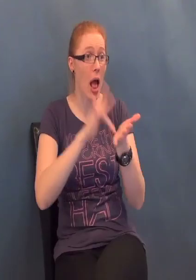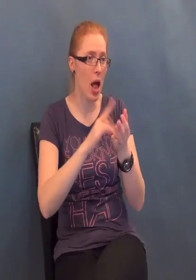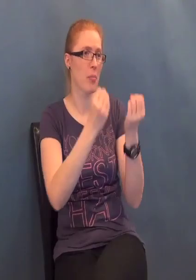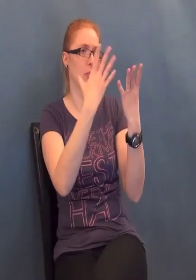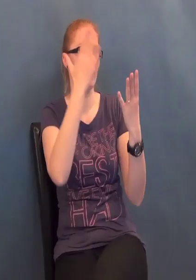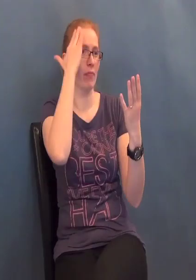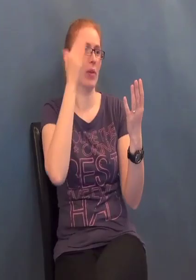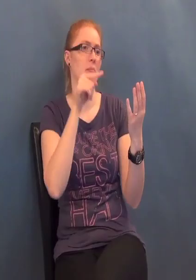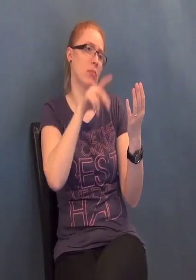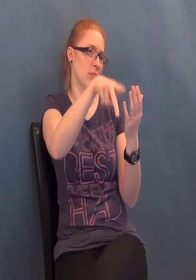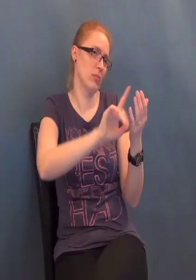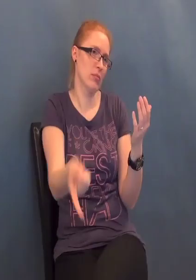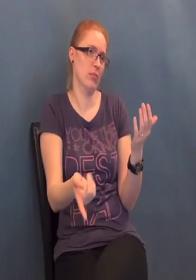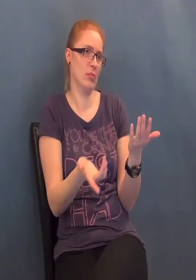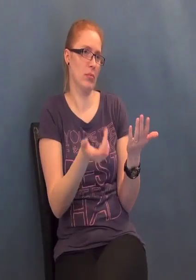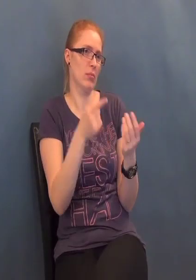Jak jest alarm, to wyświetla się, że nie wolno.